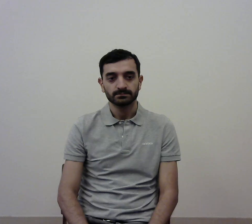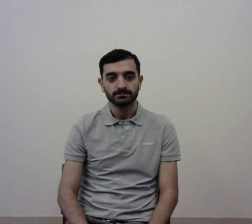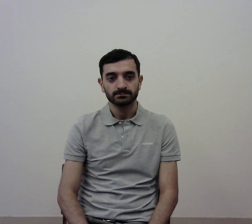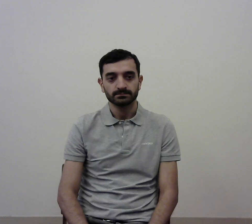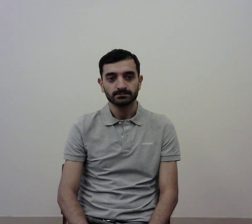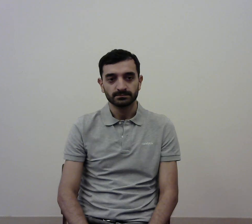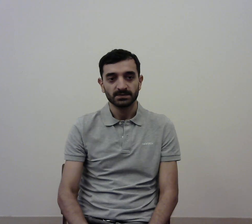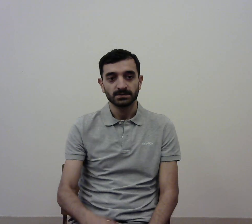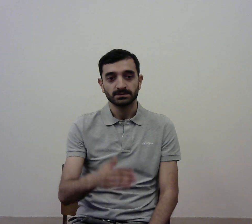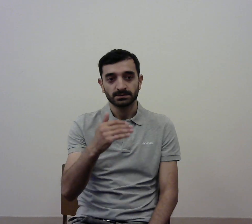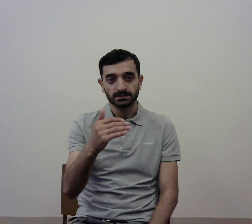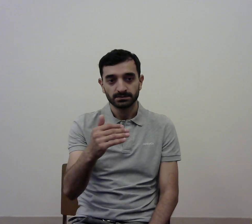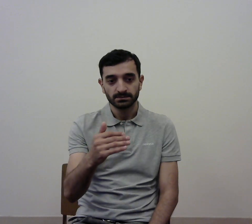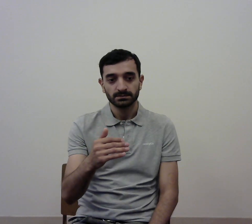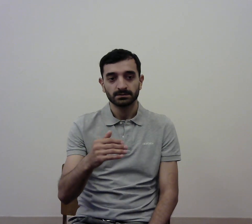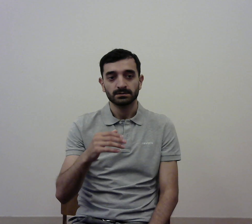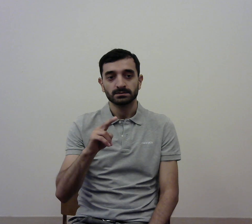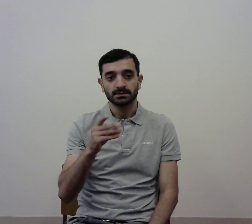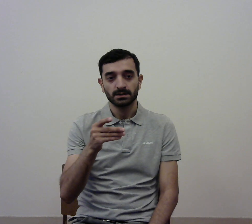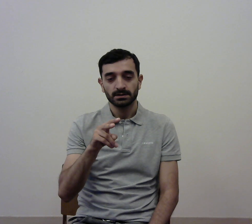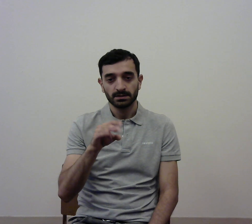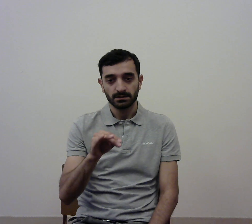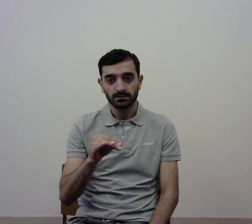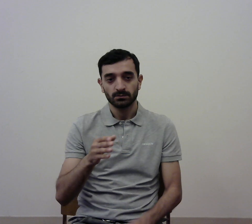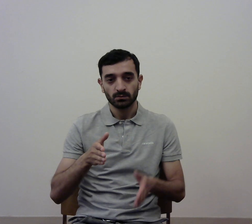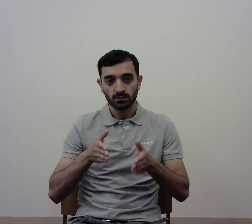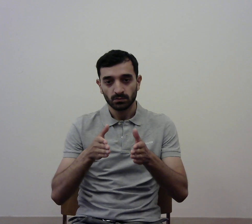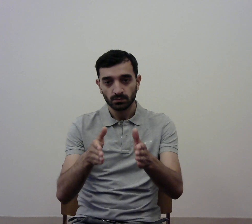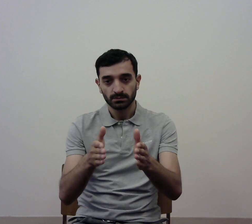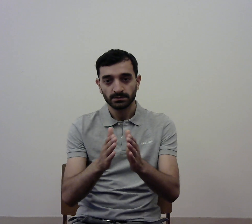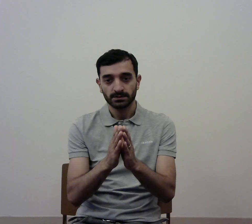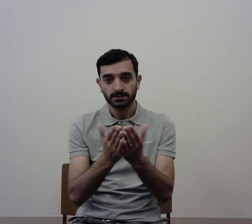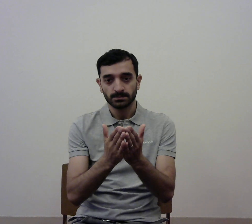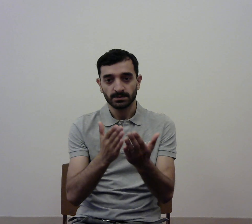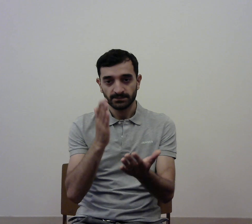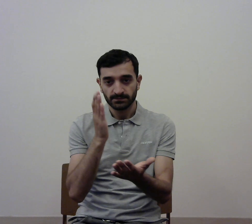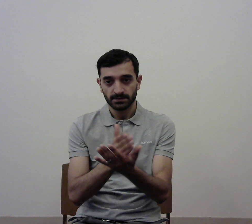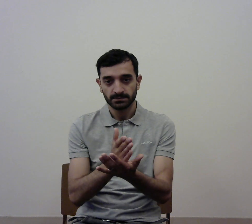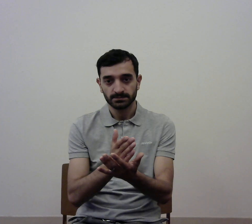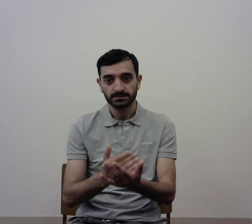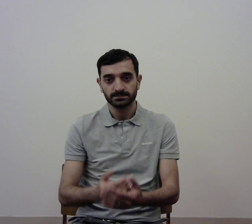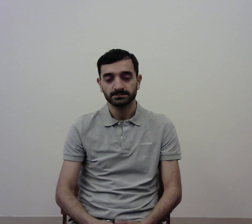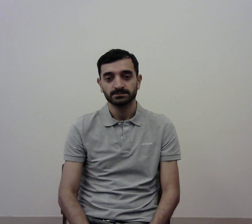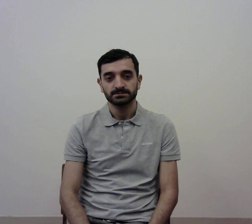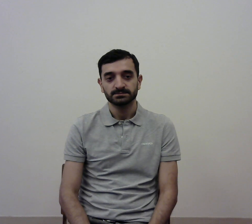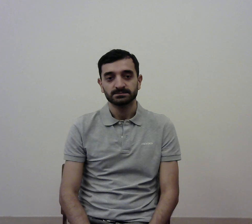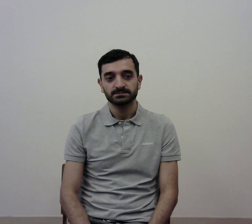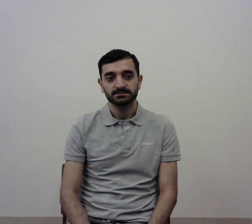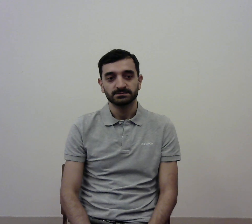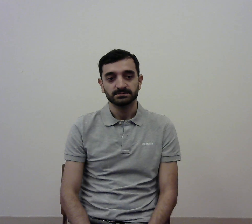Sizdə "Dəli Kür" kitabı var?